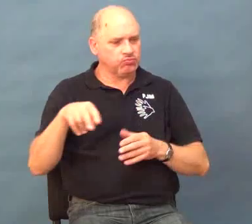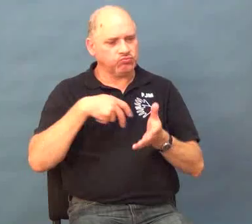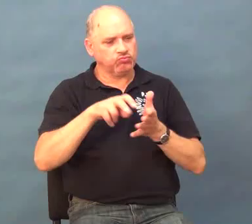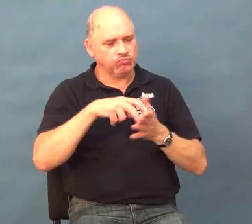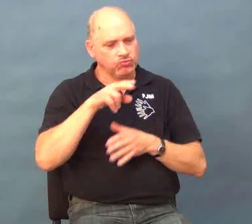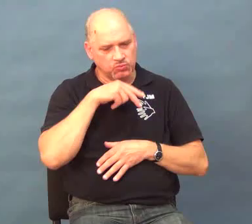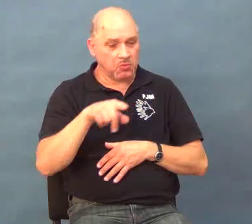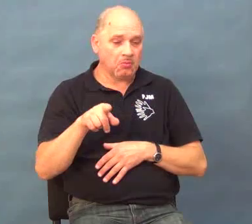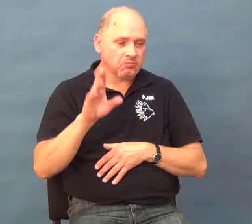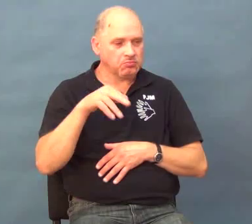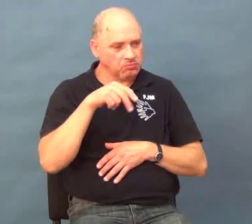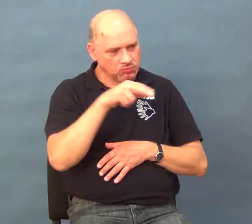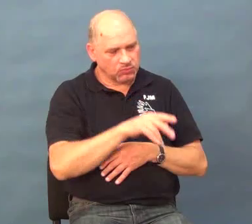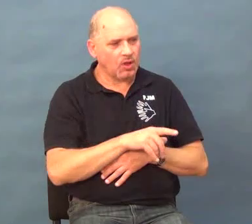Mężczyzna idzie z kozą, widzi kosze, ale idzie dalej.